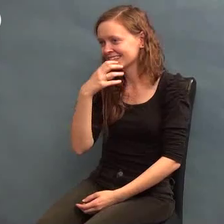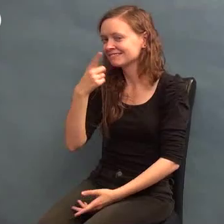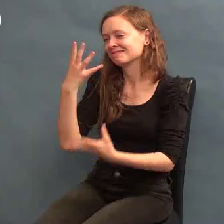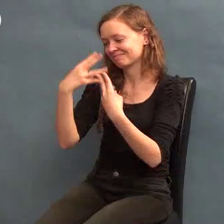Wszystko gaśnie.